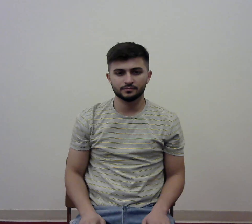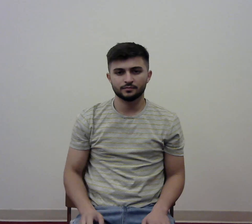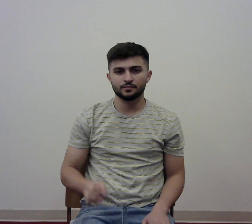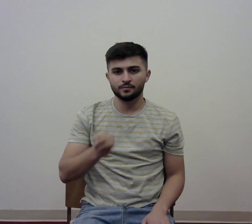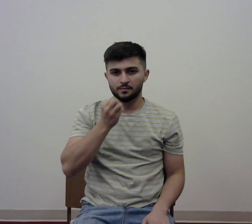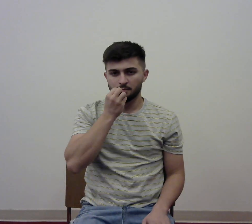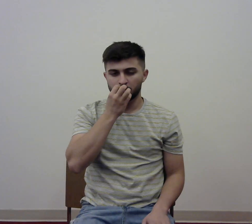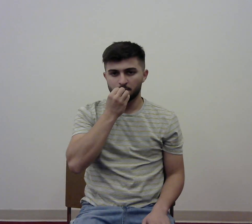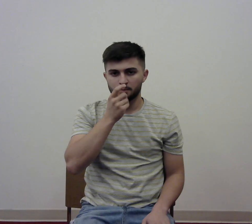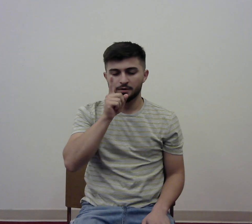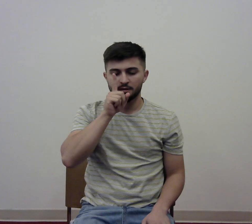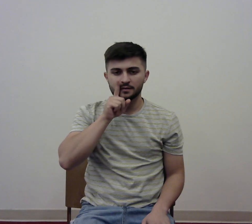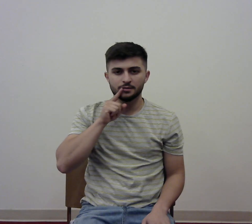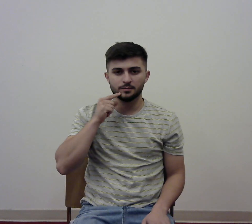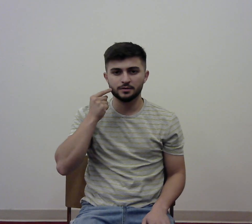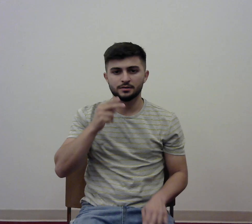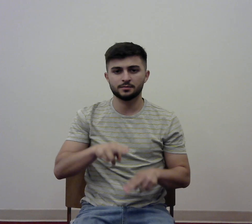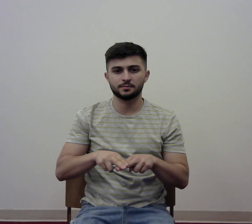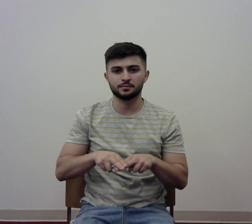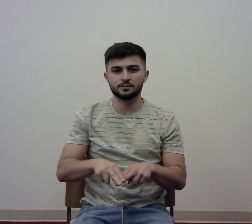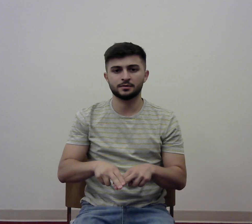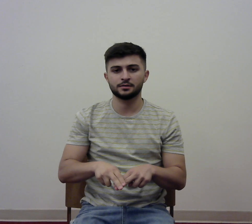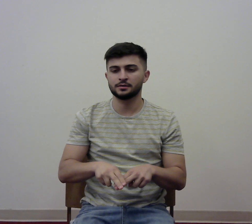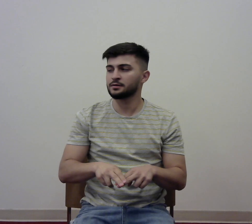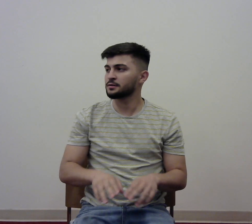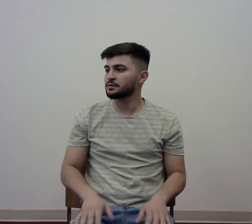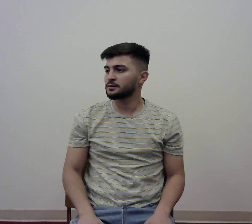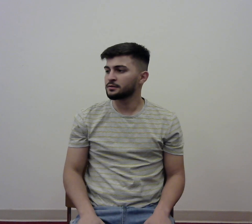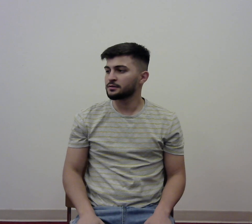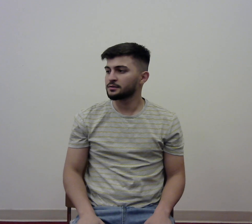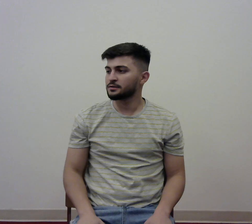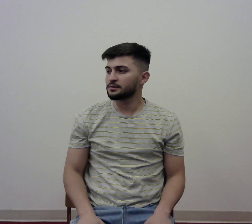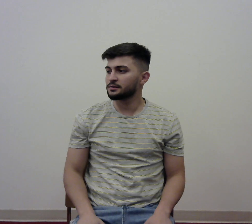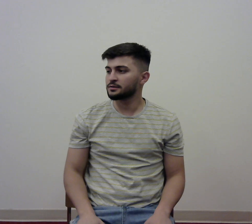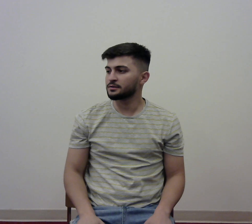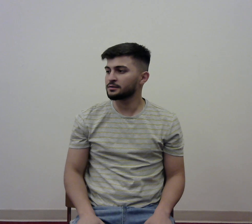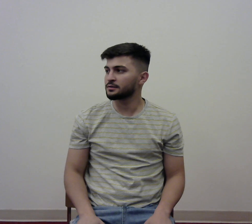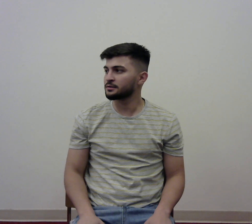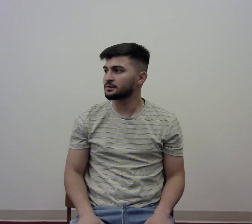Bakı Azərbaycanın paytaxtıdır